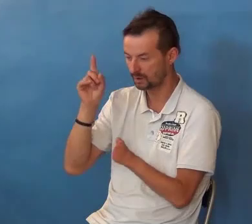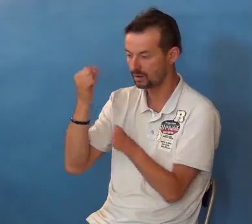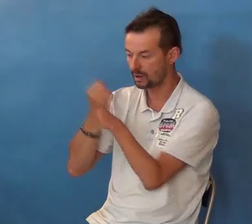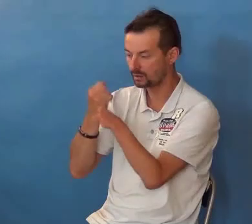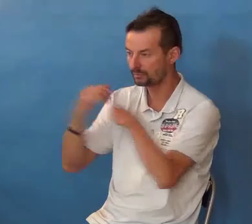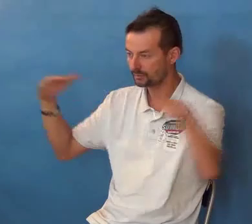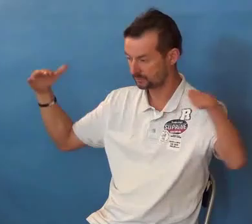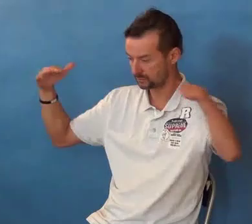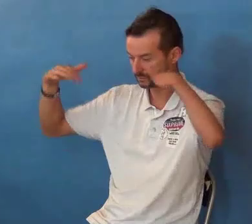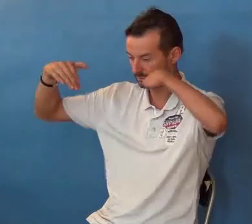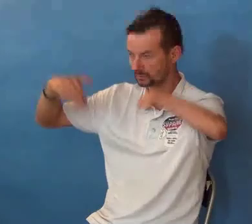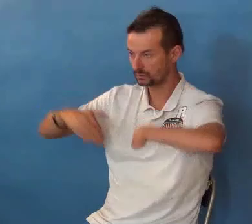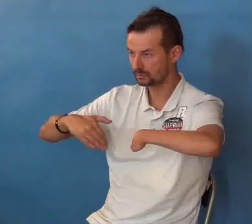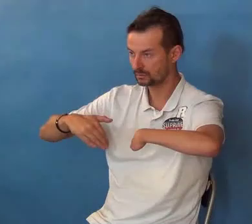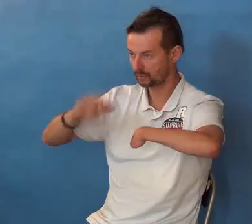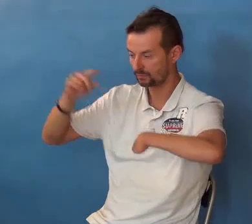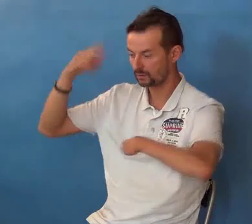Kamienista przepaść.